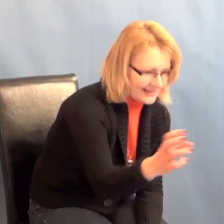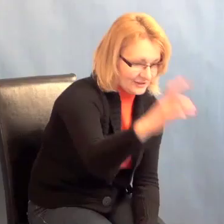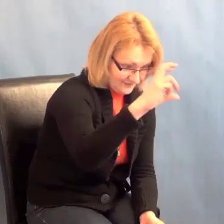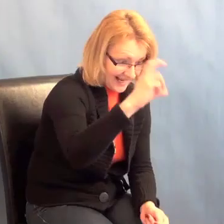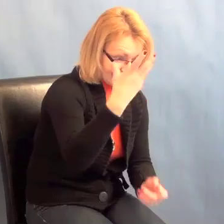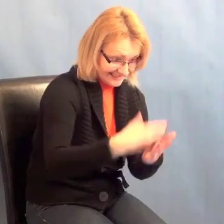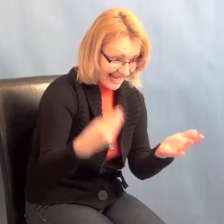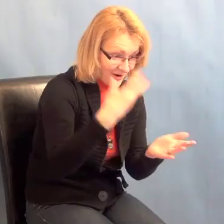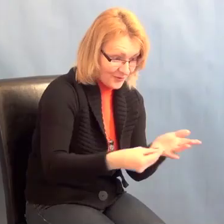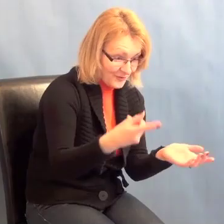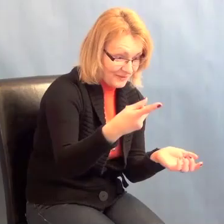W czwartek zakupy?